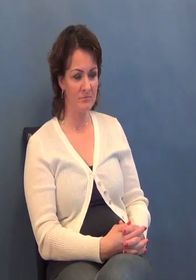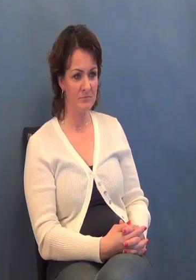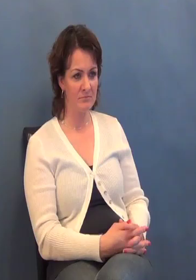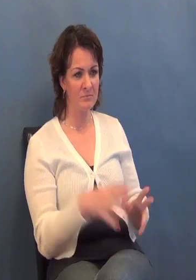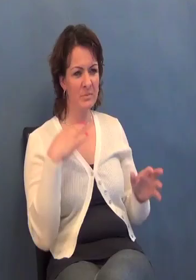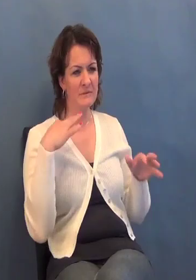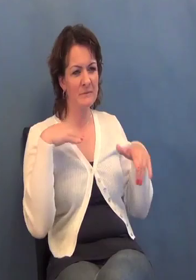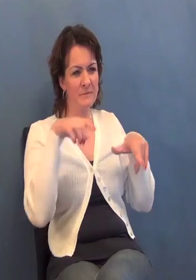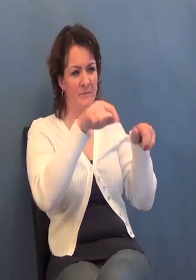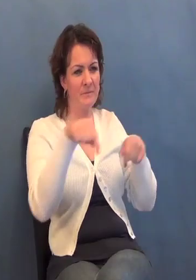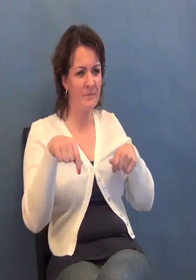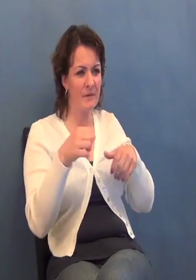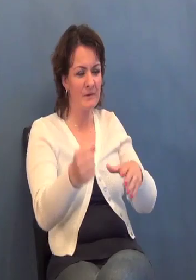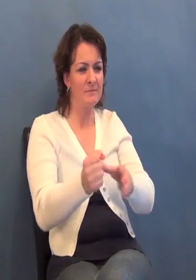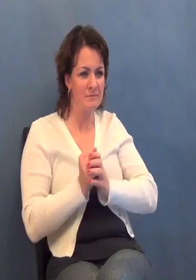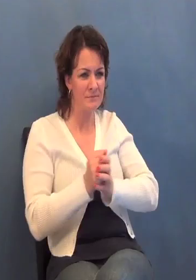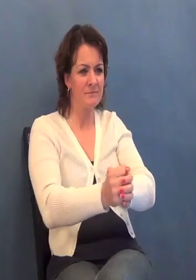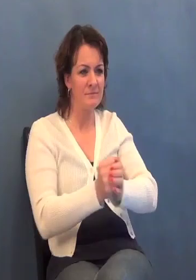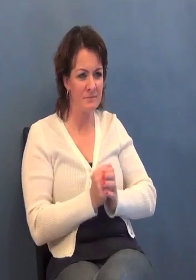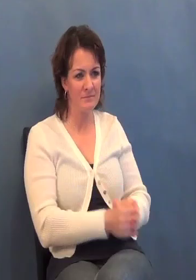To takie prywatne, drezyna.